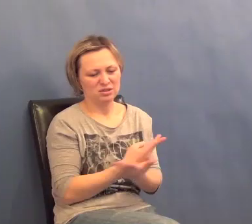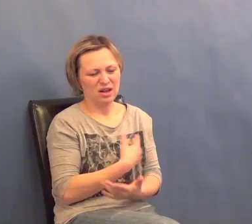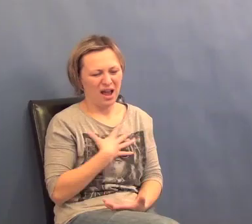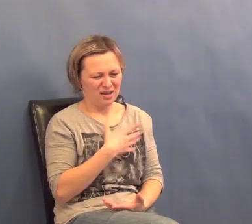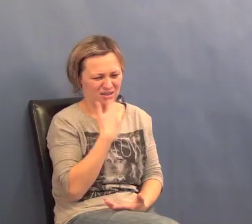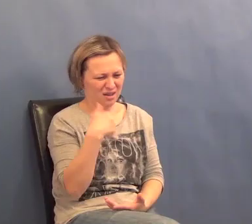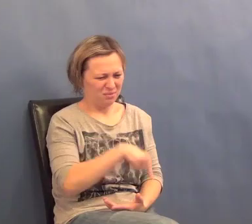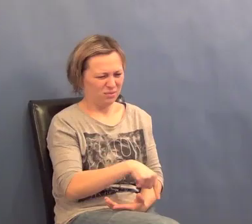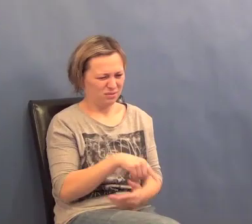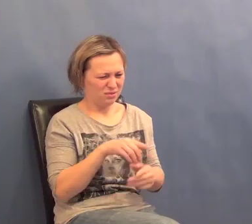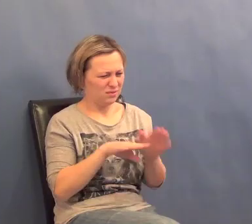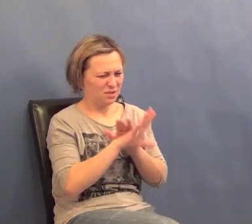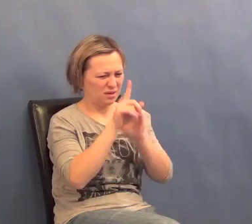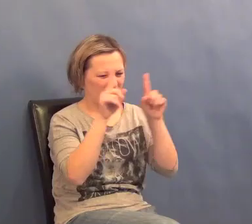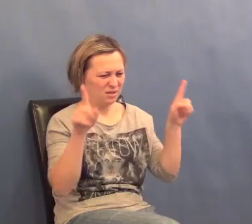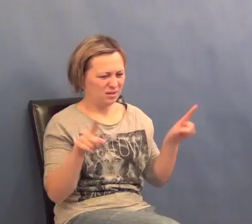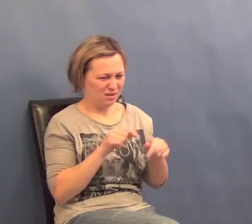Ale czuję, że tutaj nie ma takiego znaku.